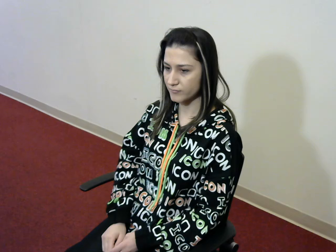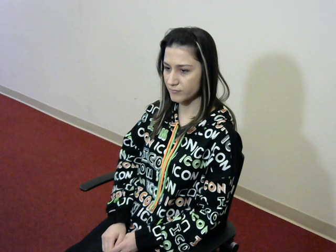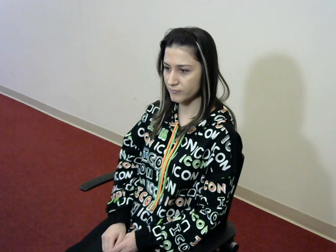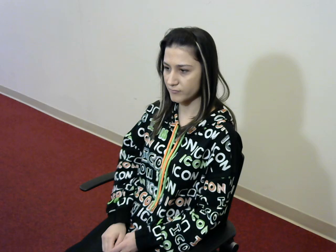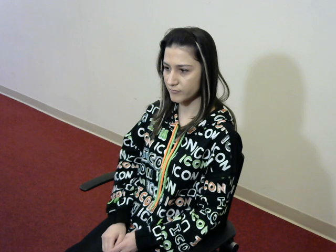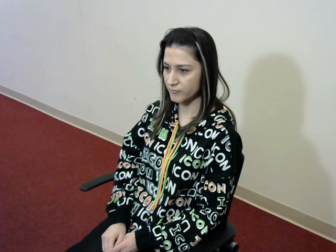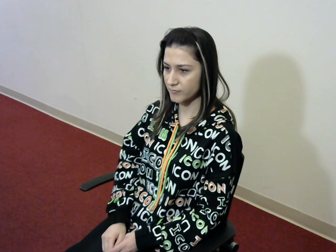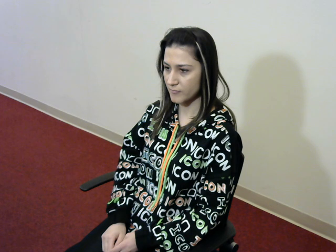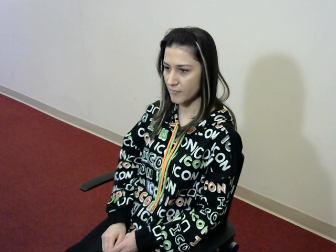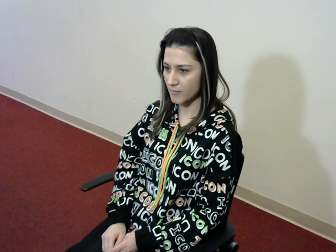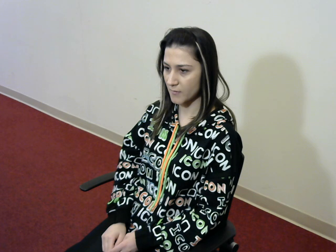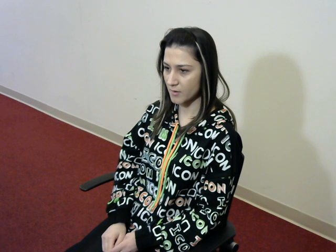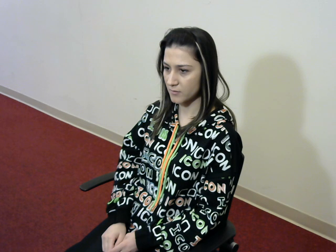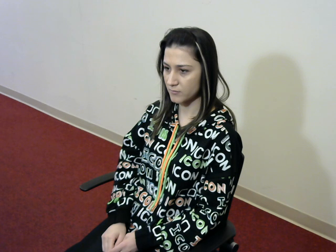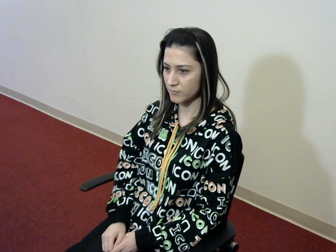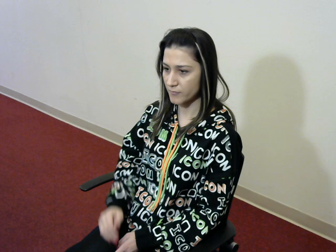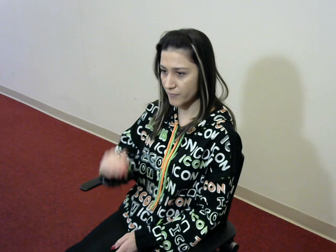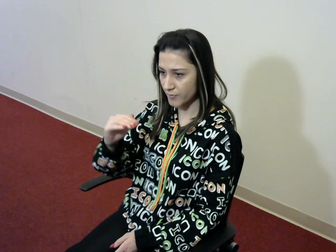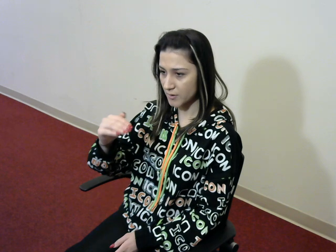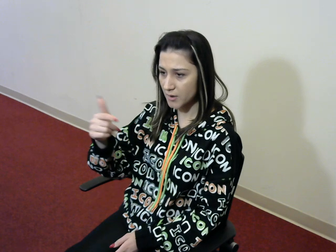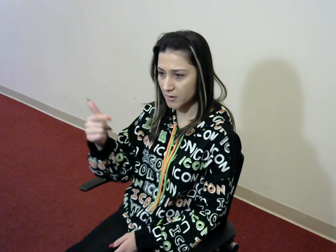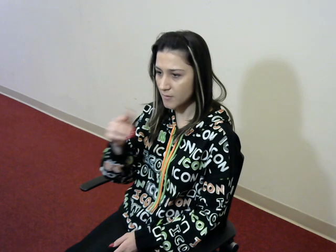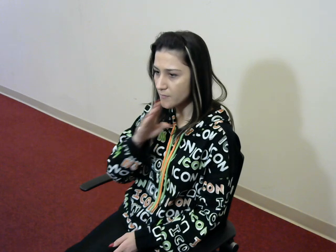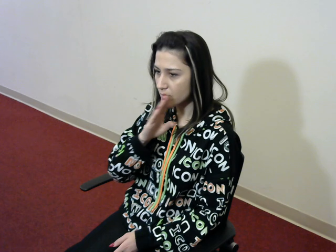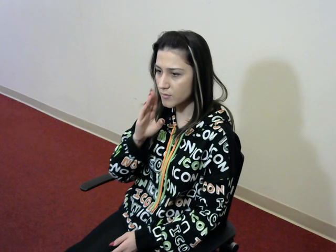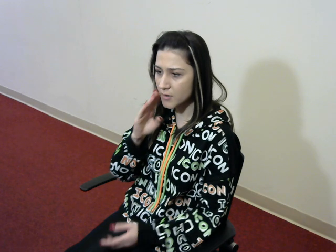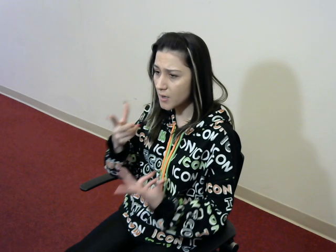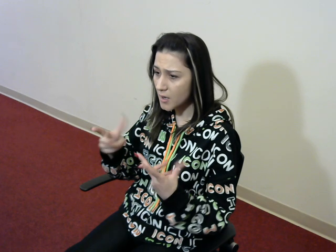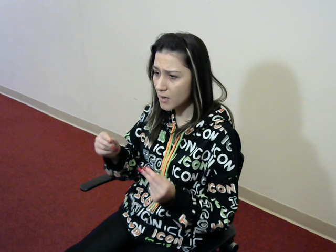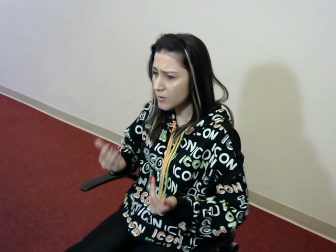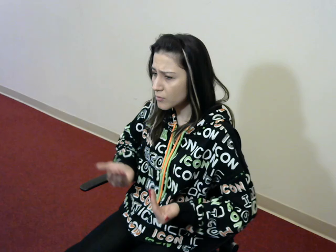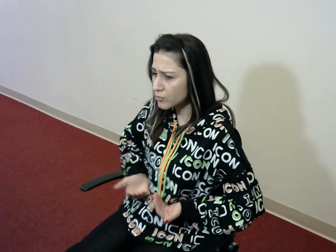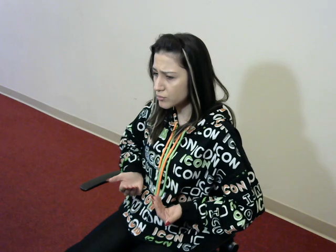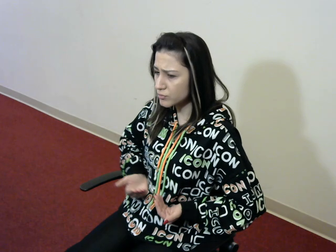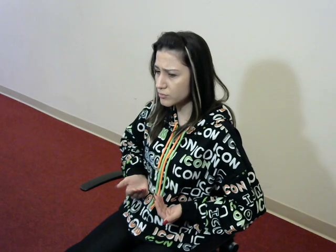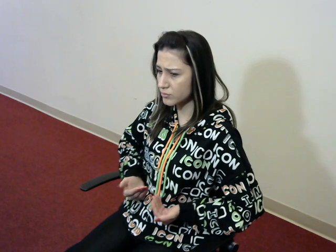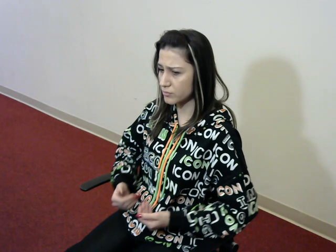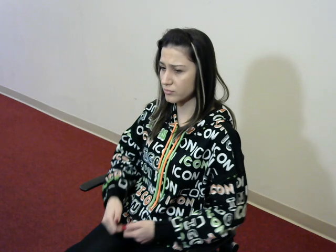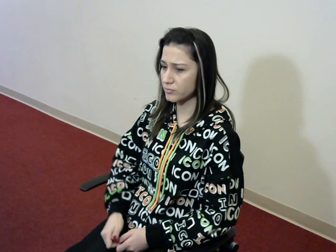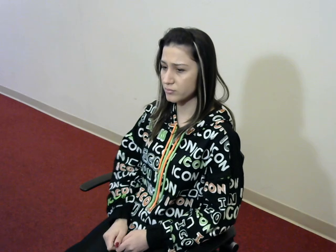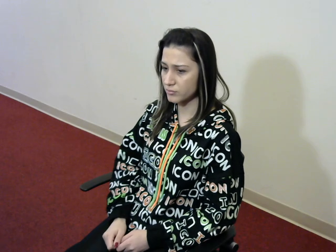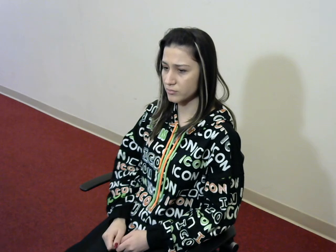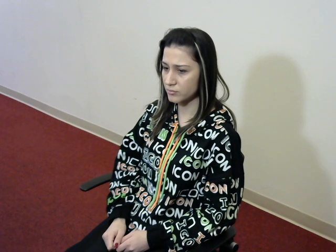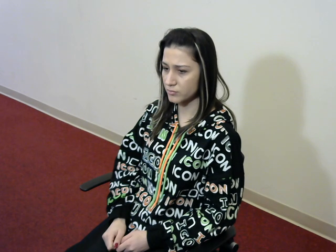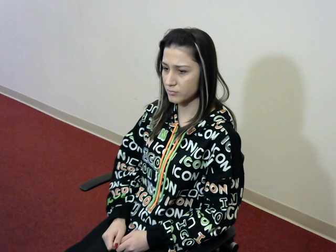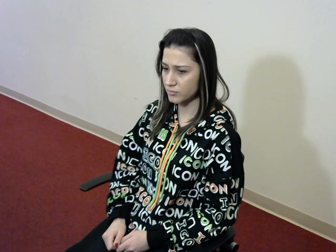Sənin qayınanan harda yaşayır?